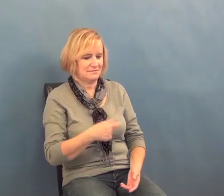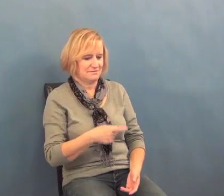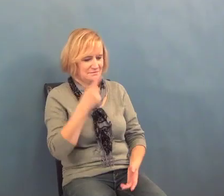Ja.